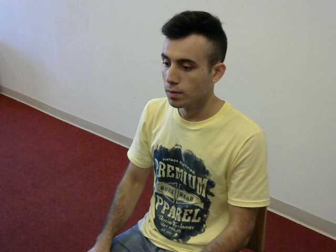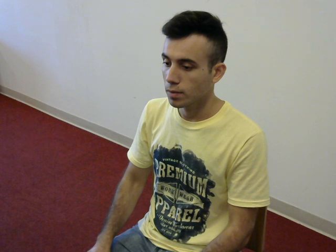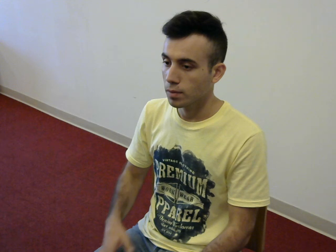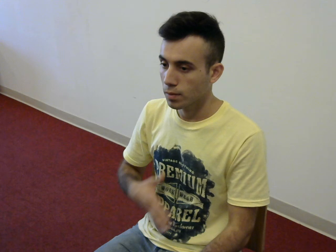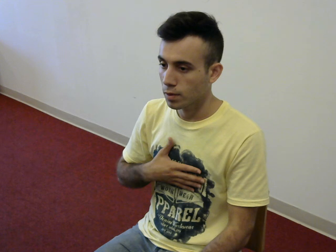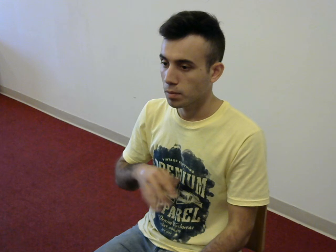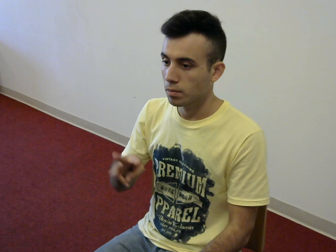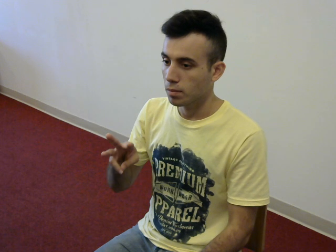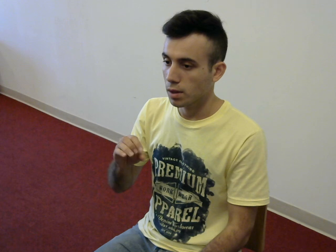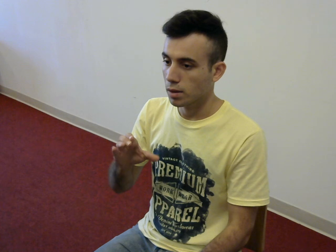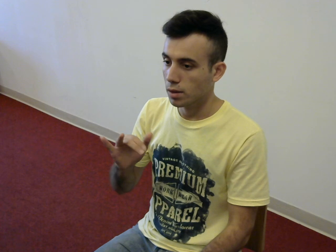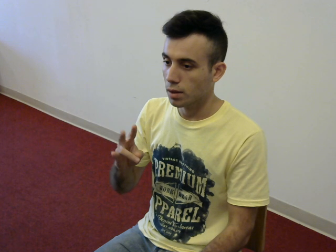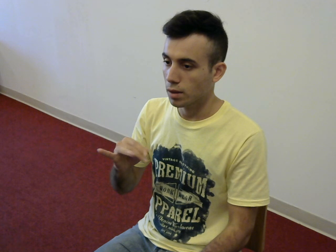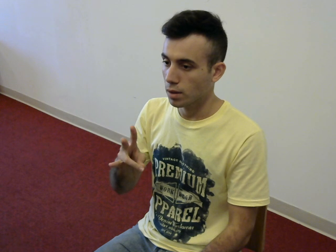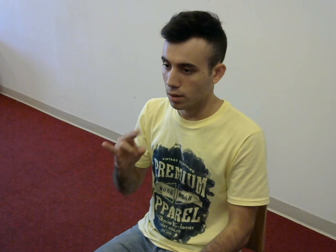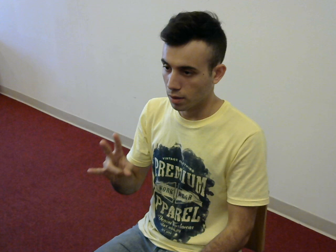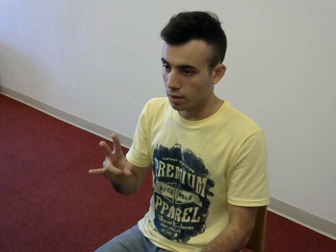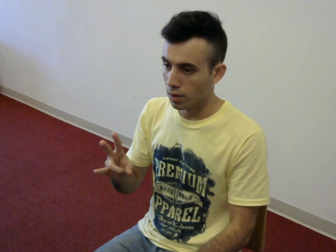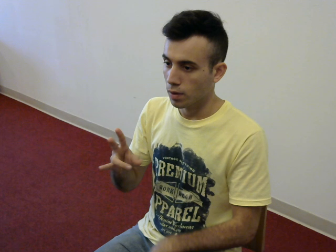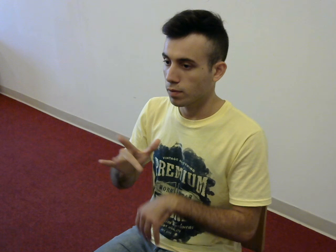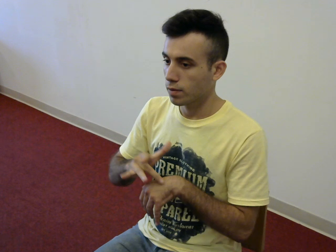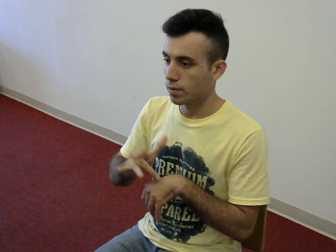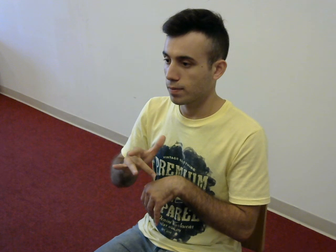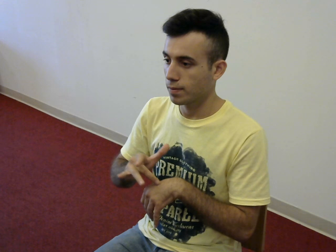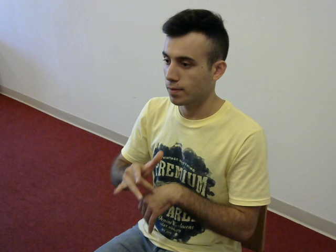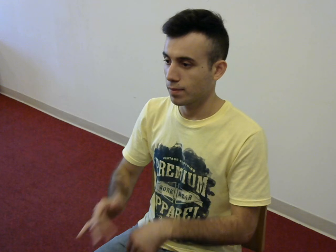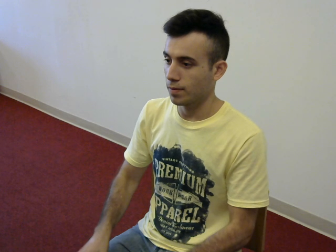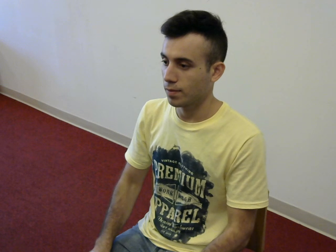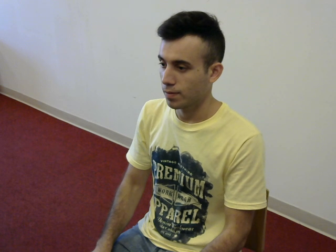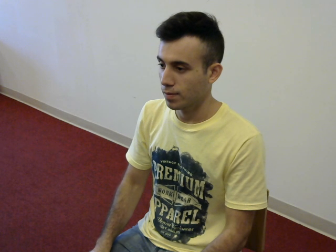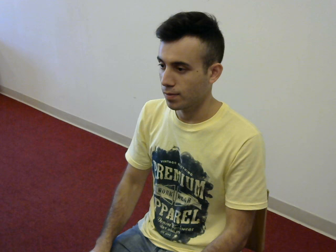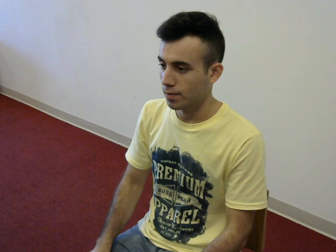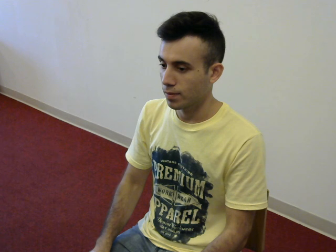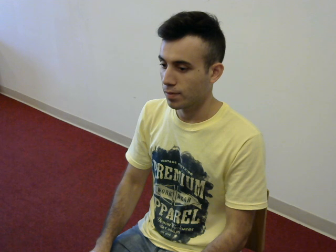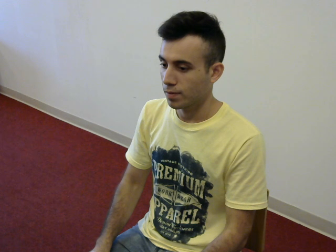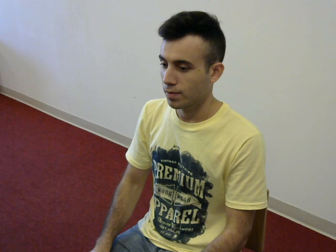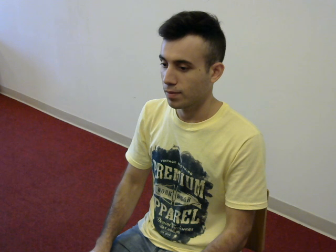Mən Messinin fanatıyam